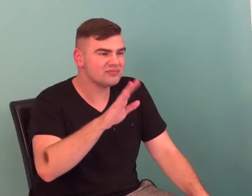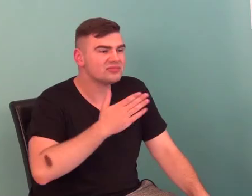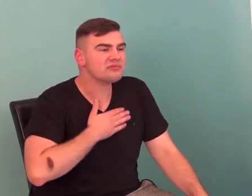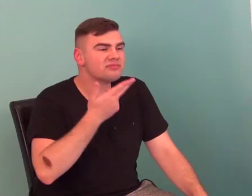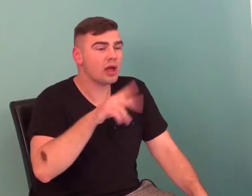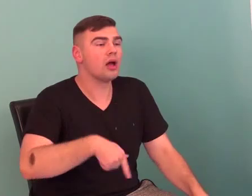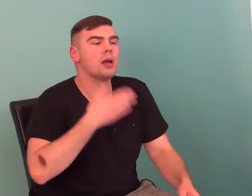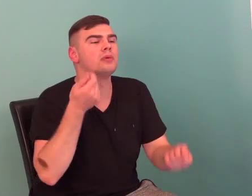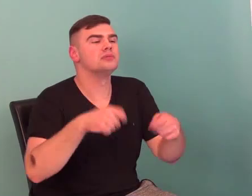Sobota i niedziela jest zamknięta.